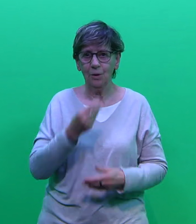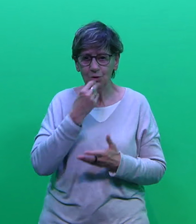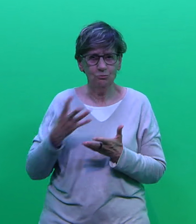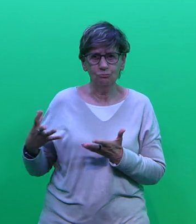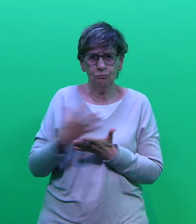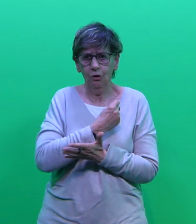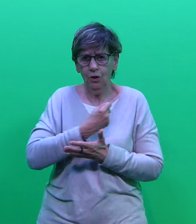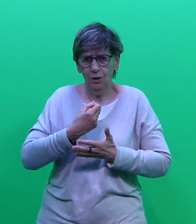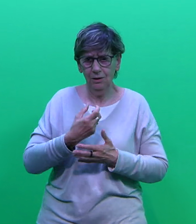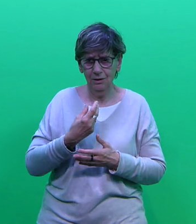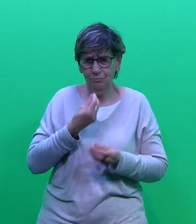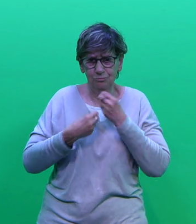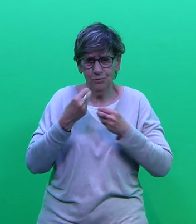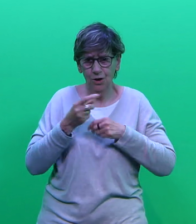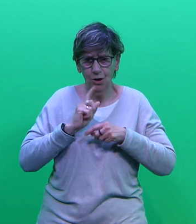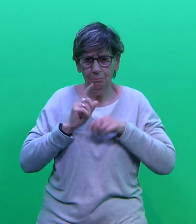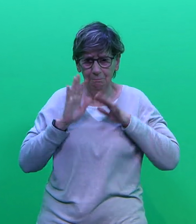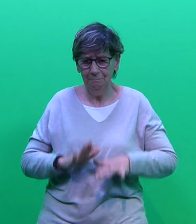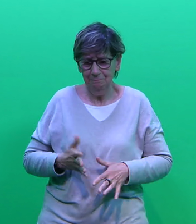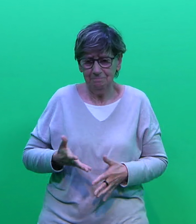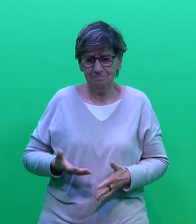S'ho menja tot, menja sense parar.